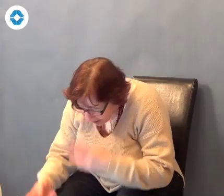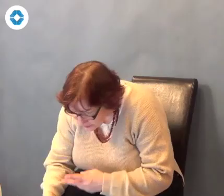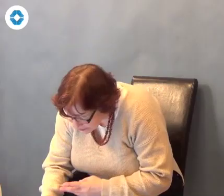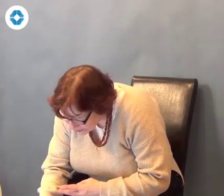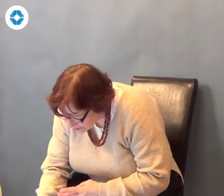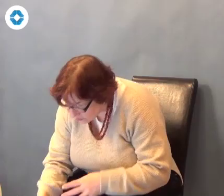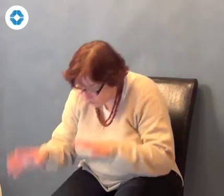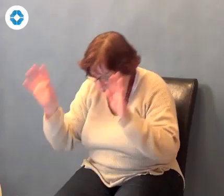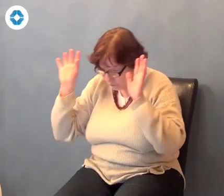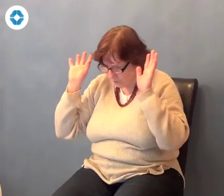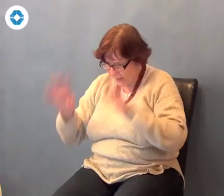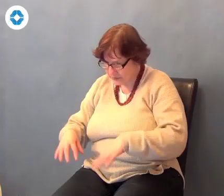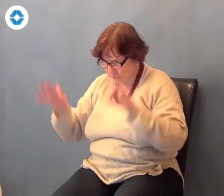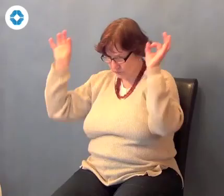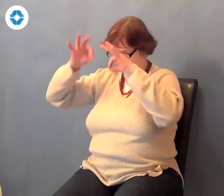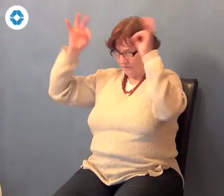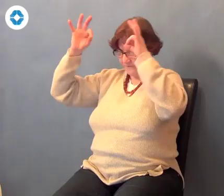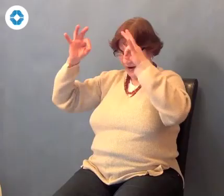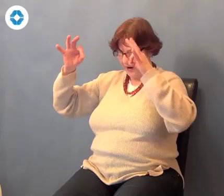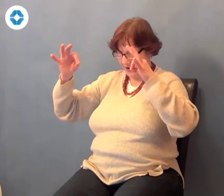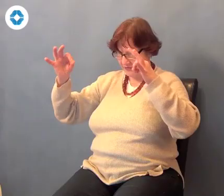Sowa spadła.